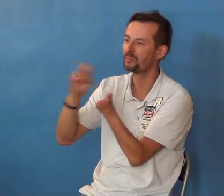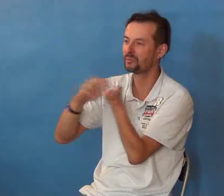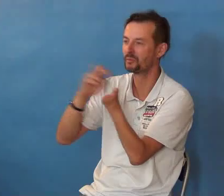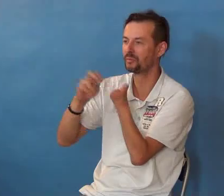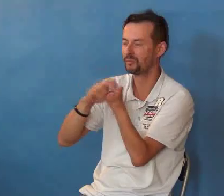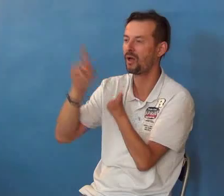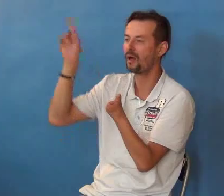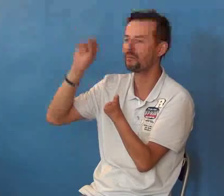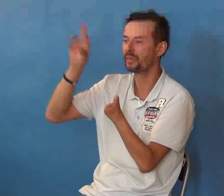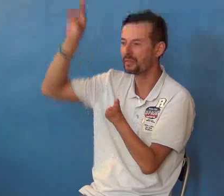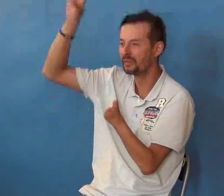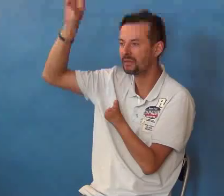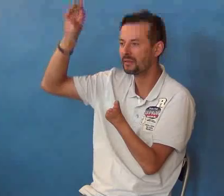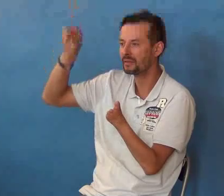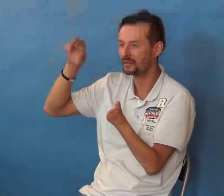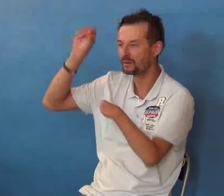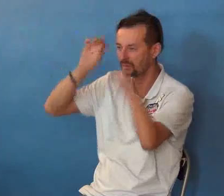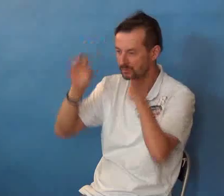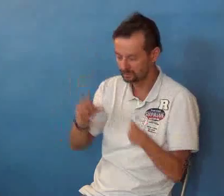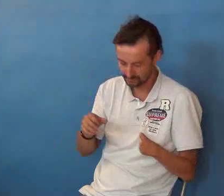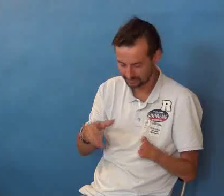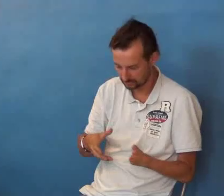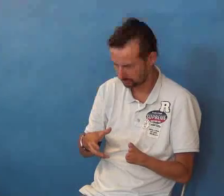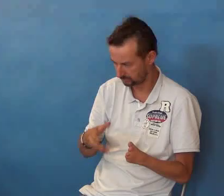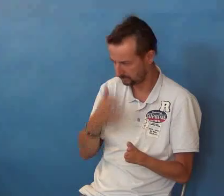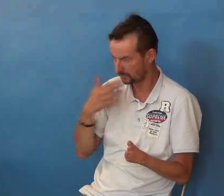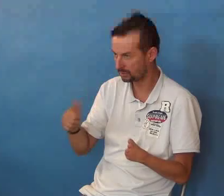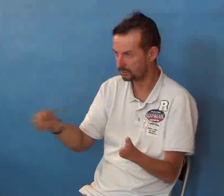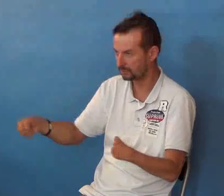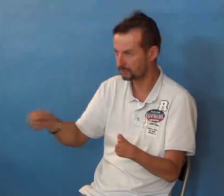A ten pan na górze schodzi na dół i chcąc wrzucić owoce do kosza zauważa, że brakuje jednego kosza.